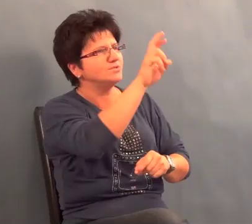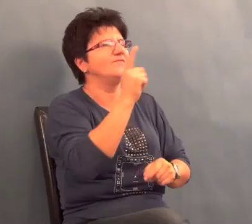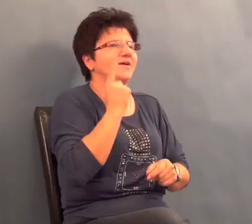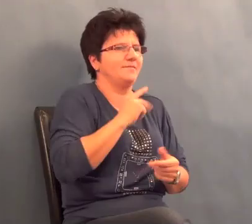Aha.